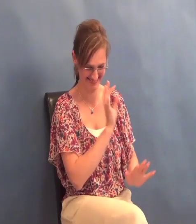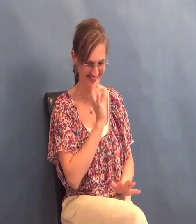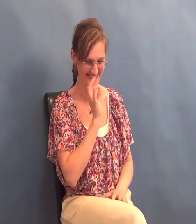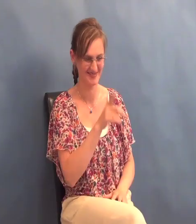Jest dobrze.